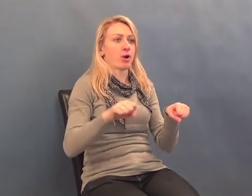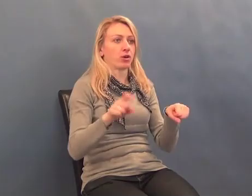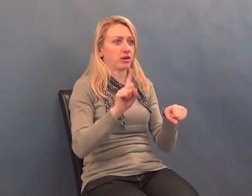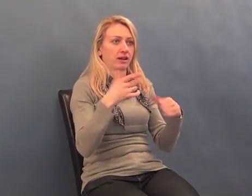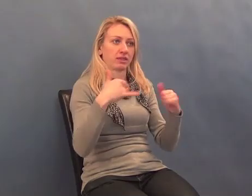Inaczej.